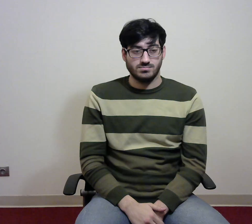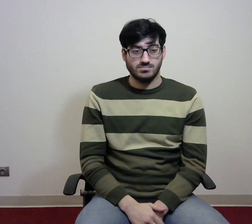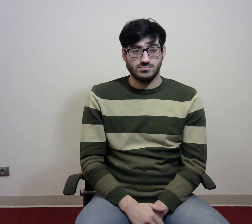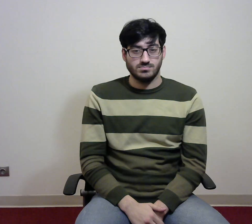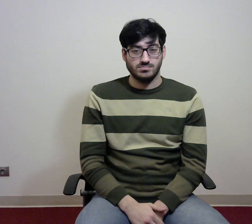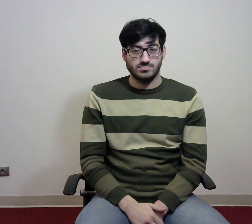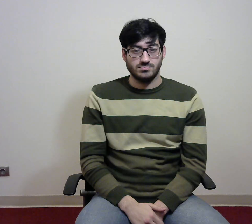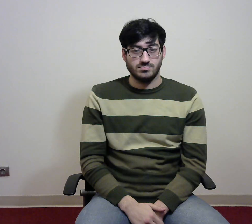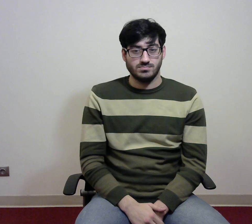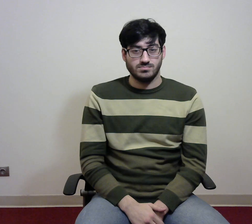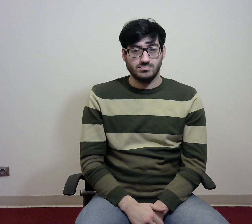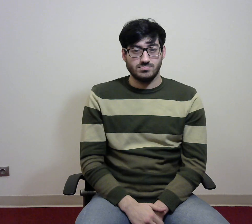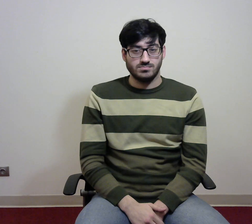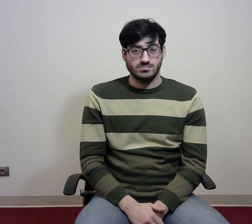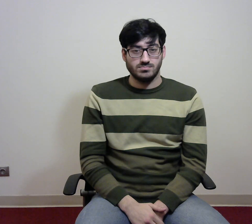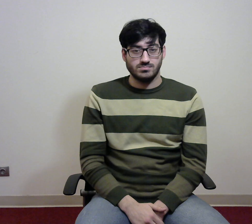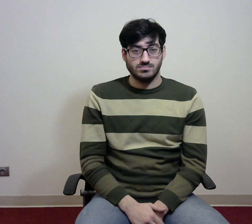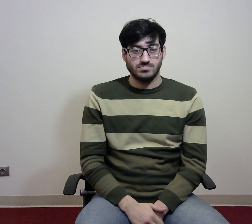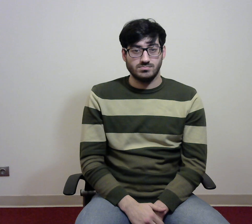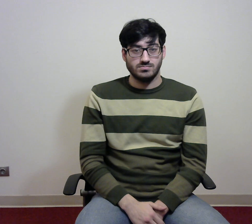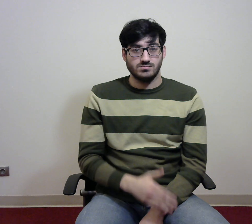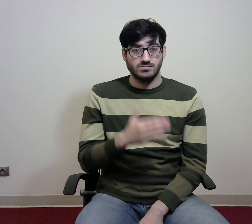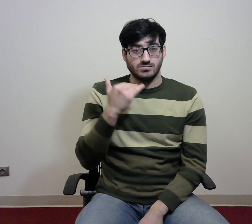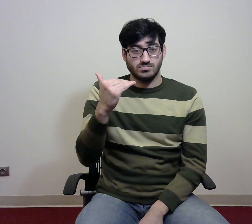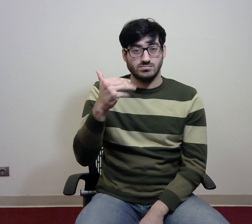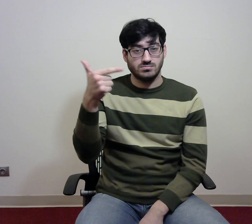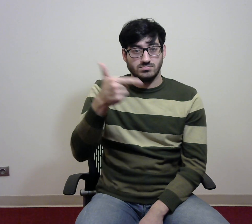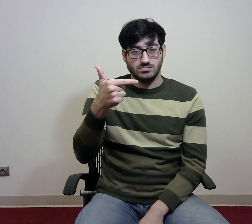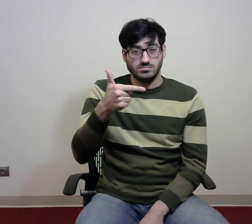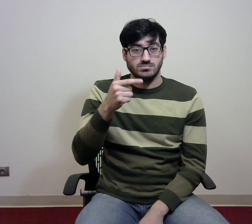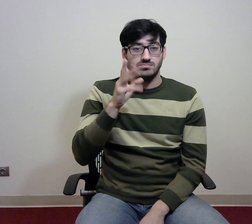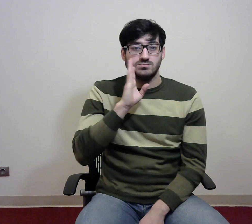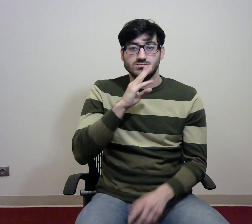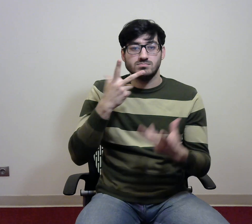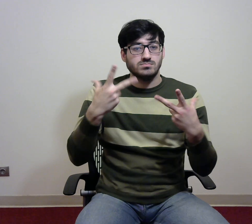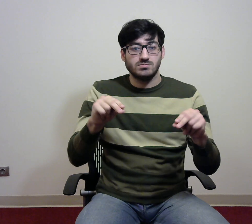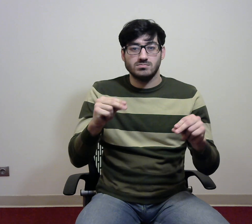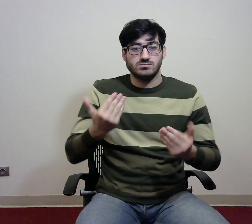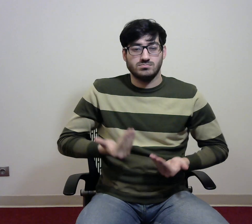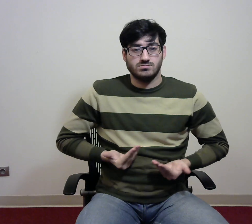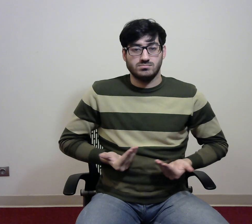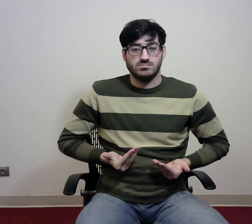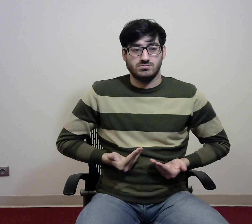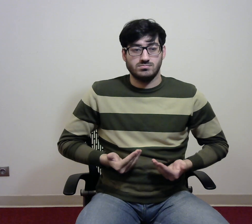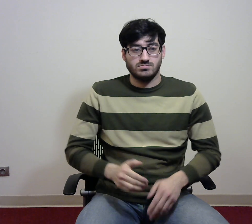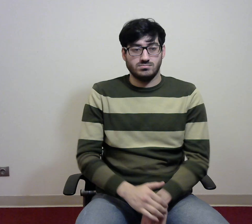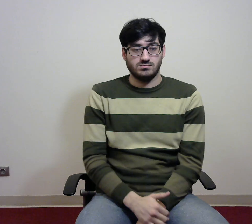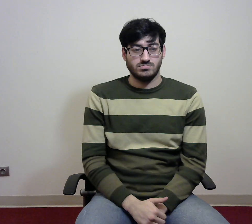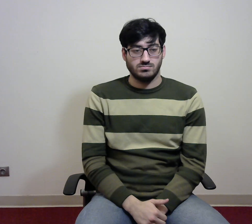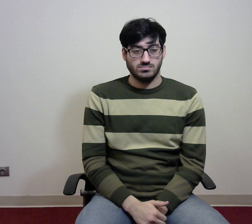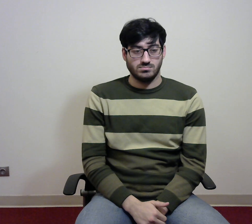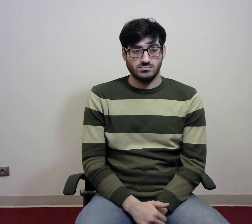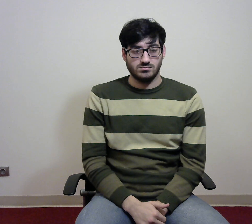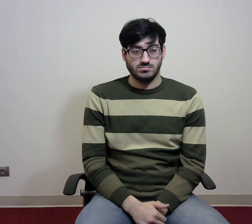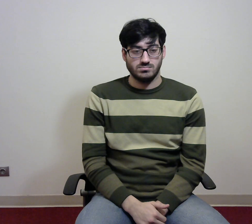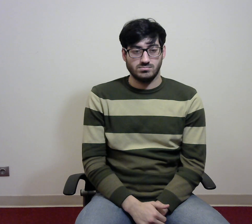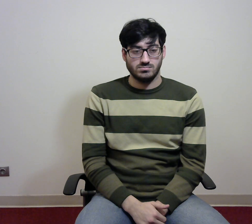Sənin qayınanan harda yaşayır?